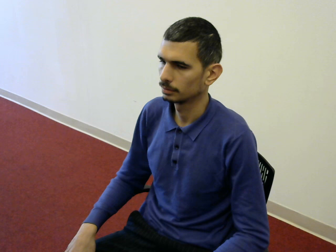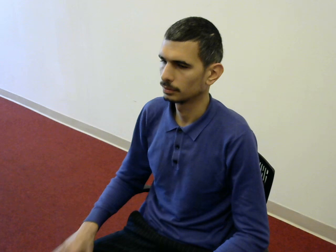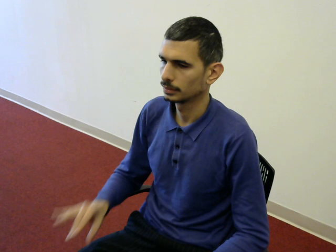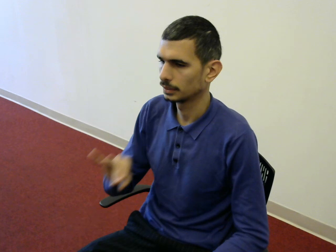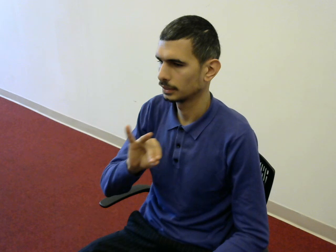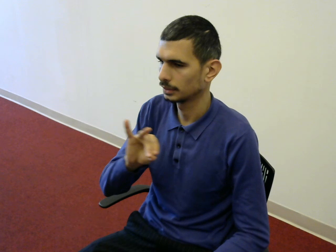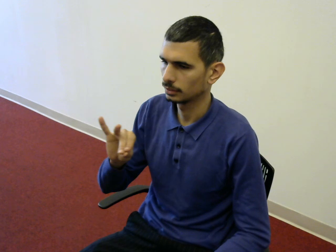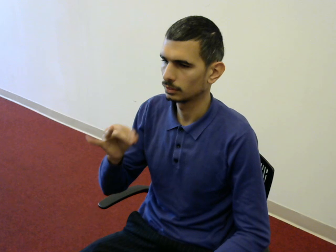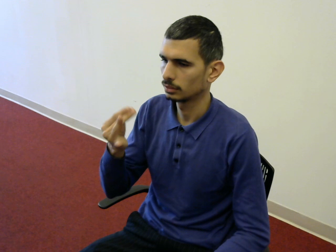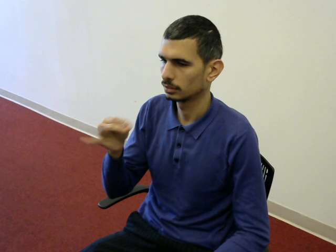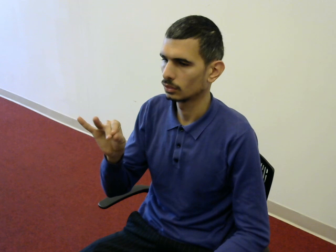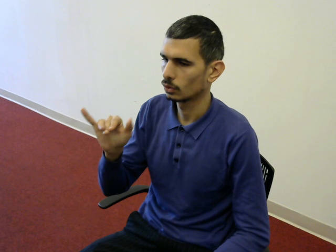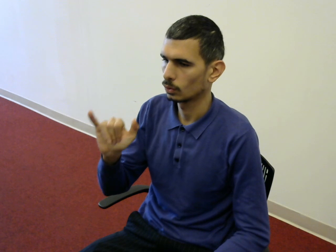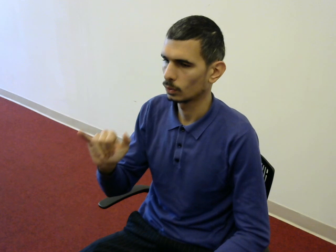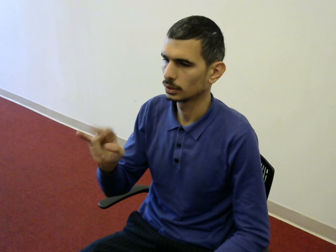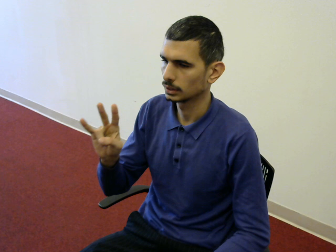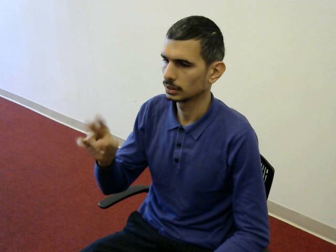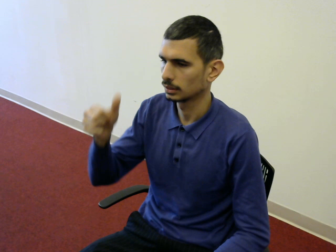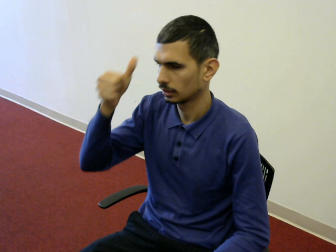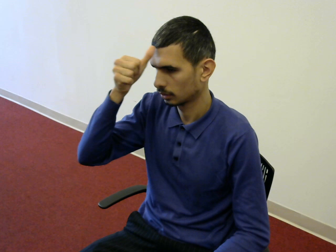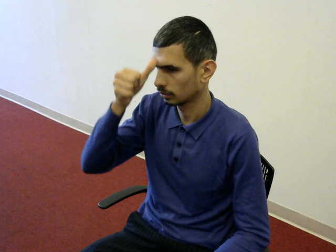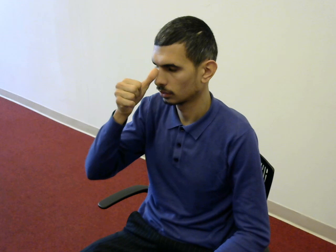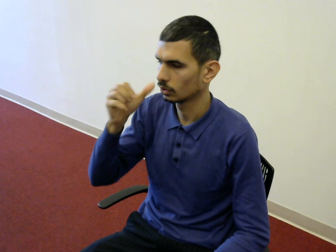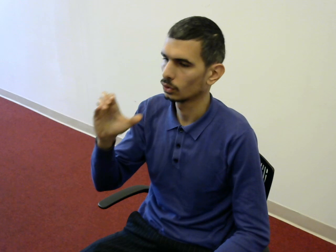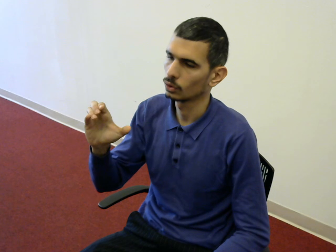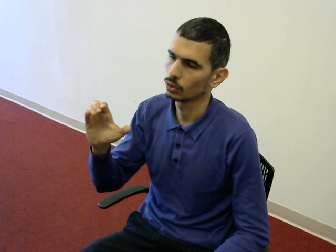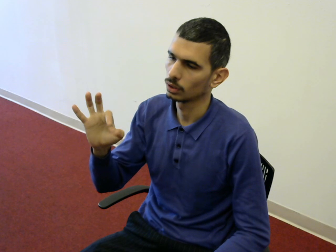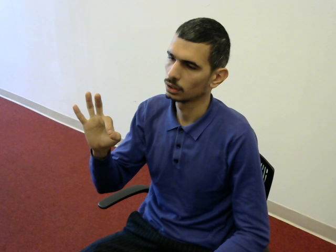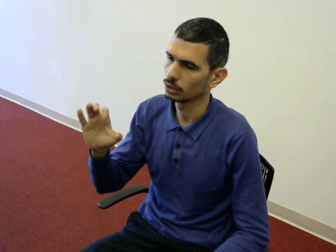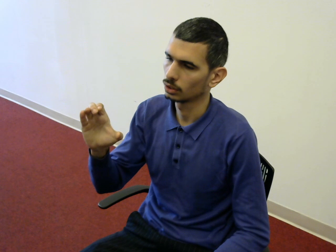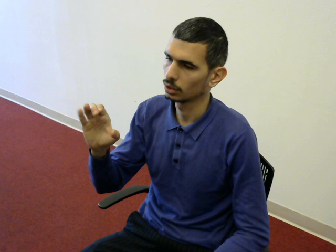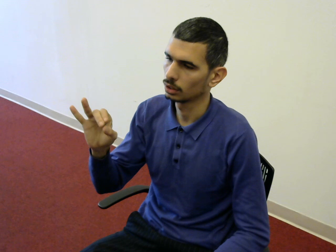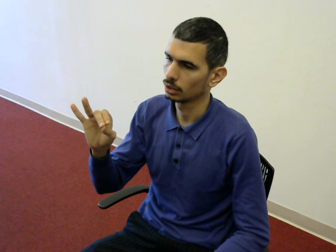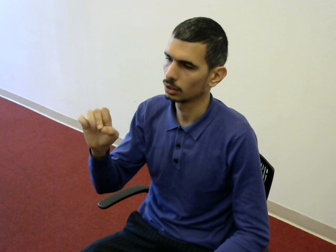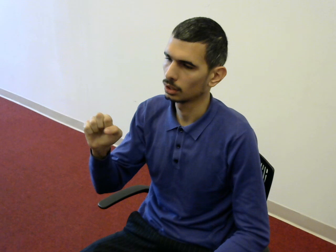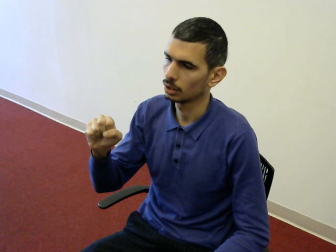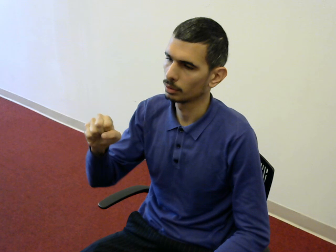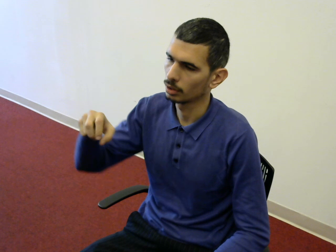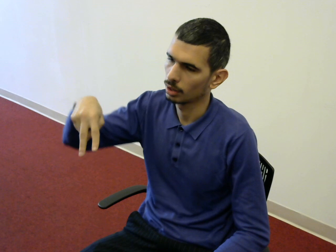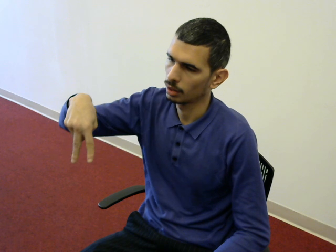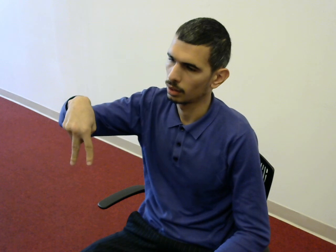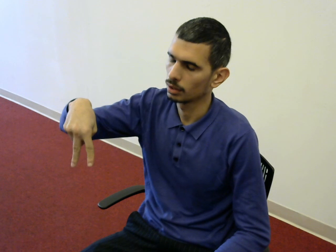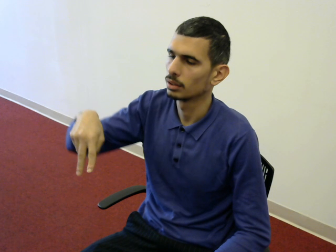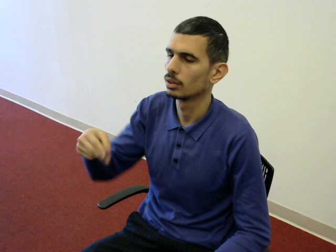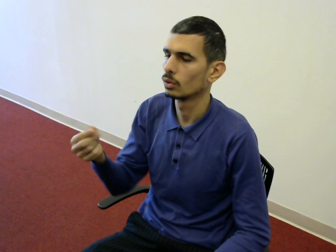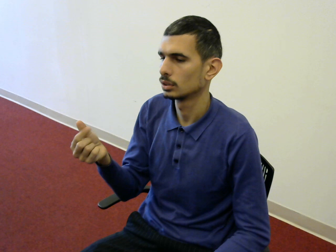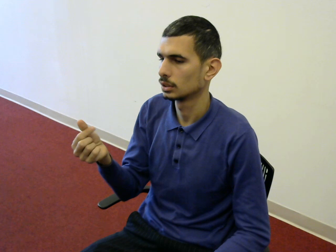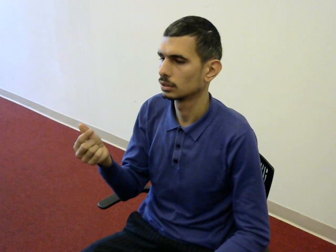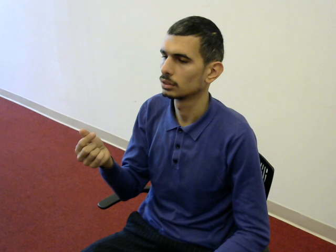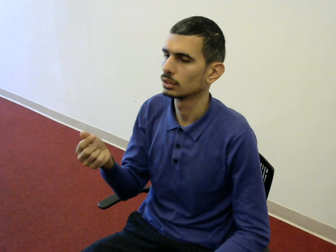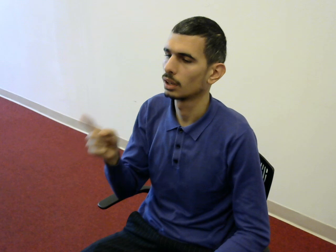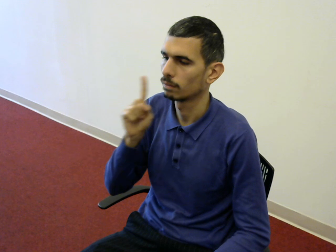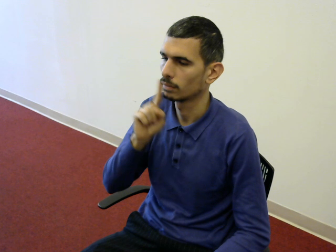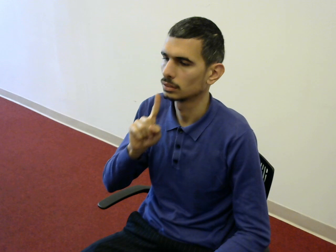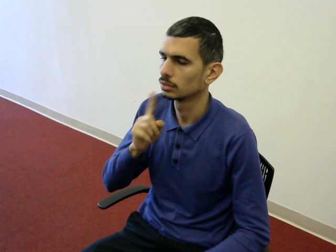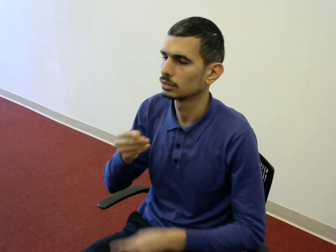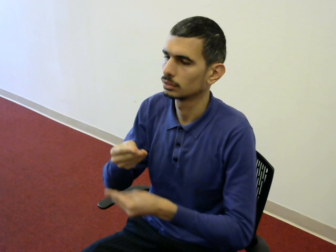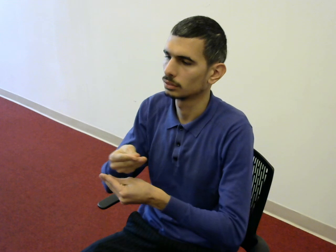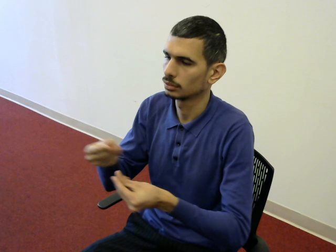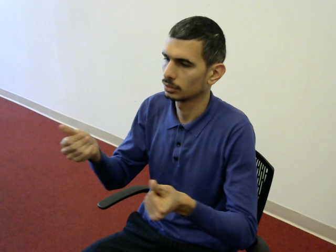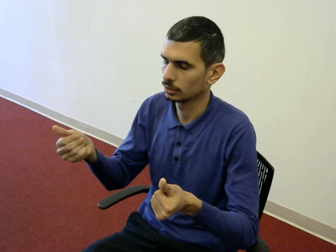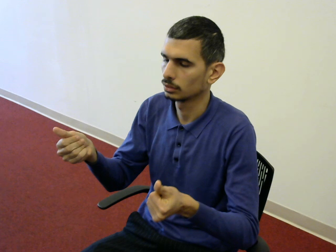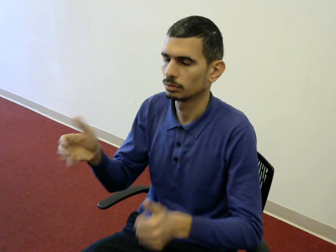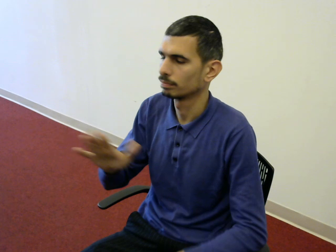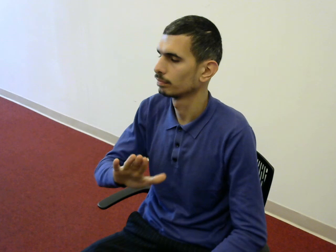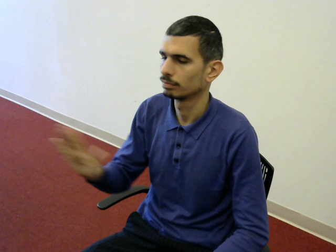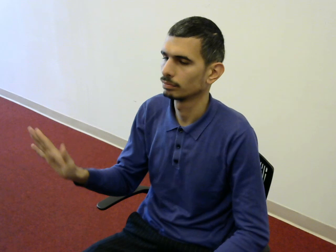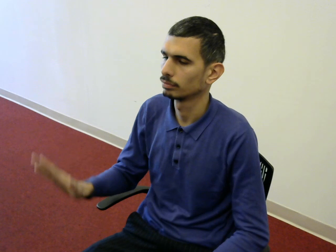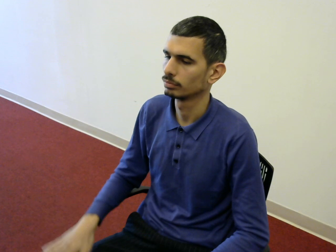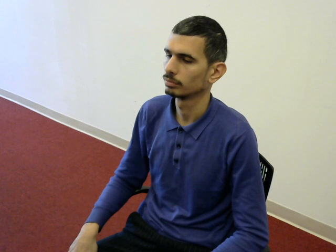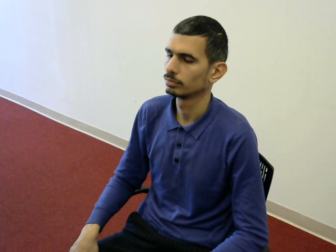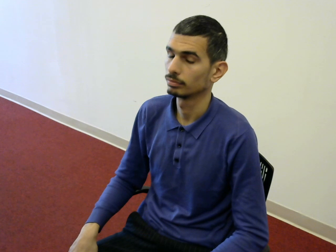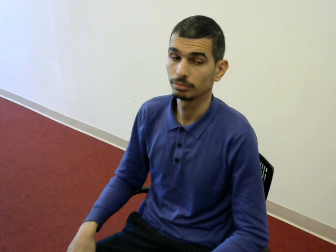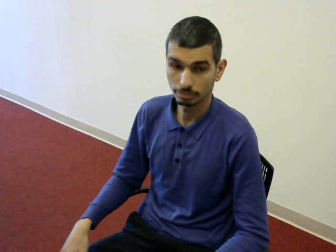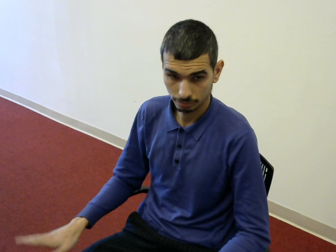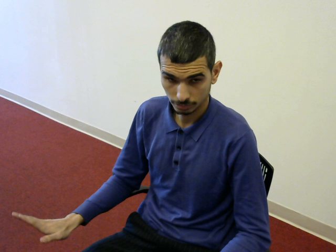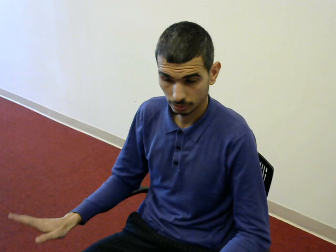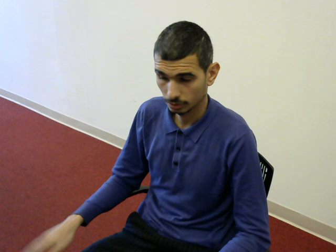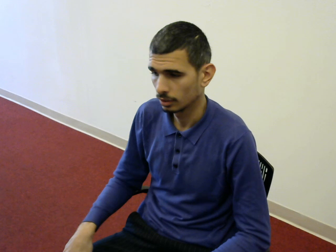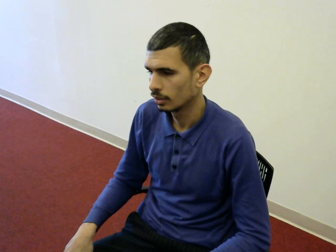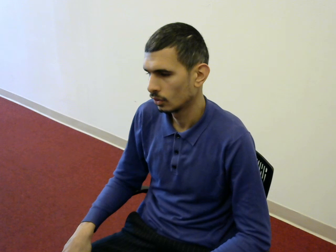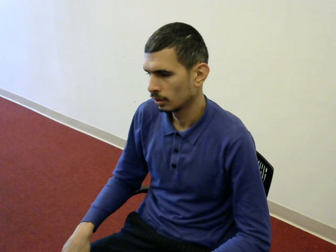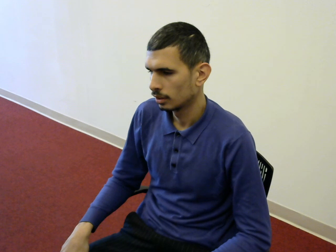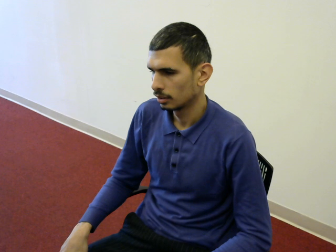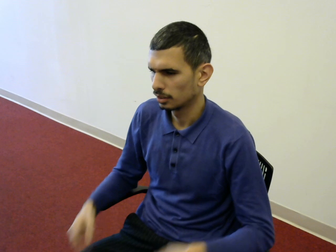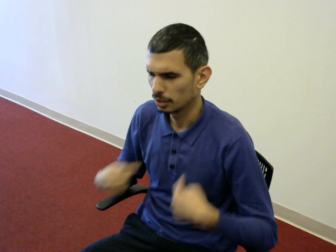İyun ayının sosial müavinətləri hələ ki, ödənilməyib